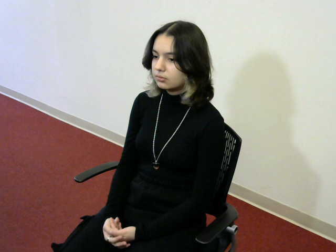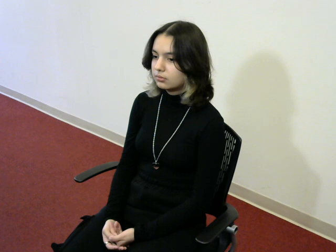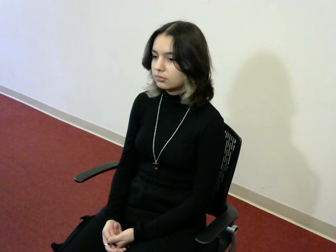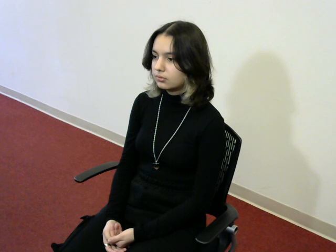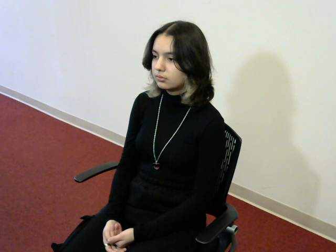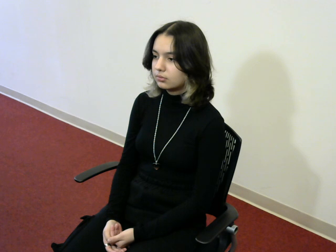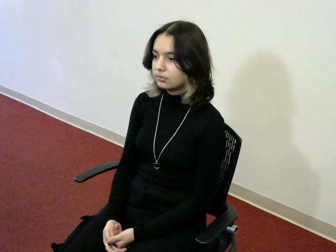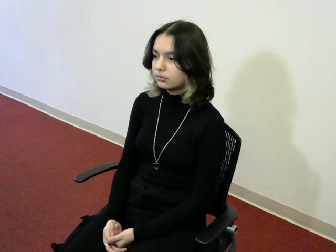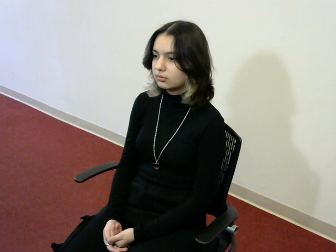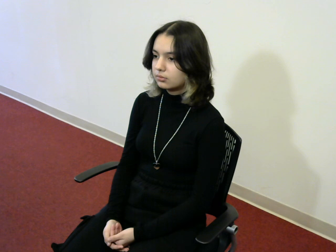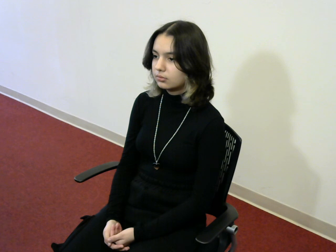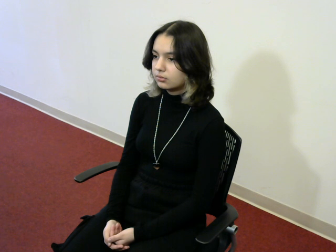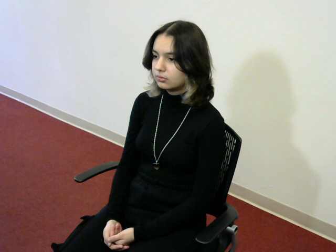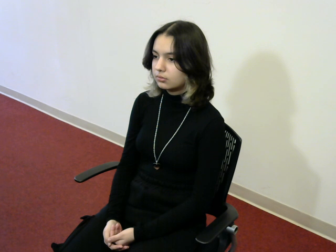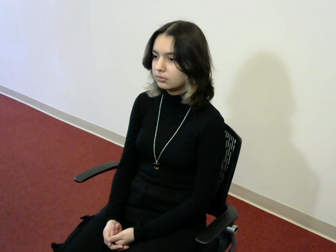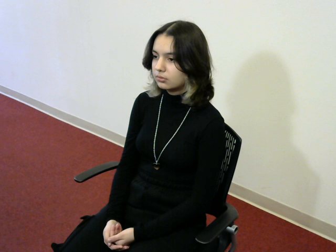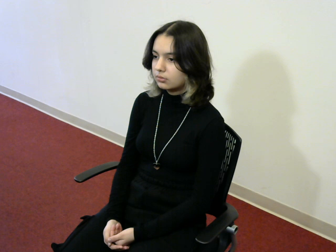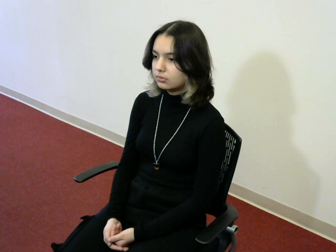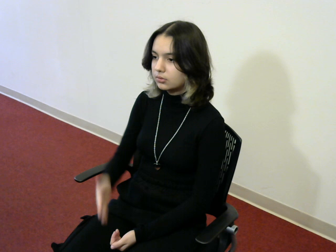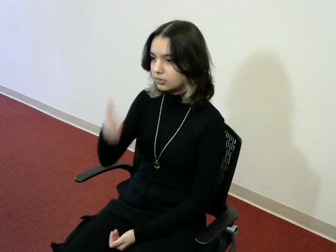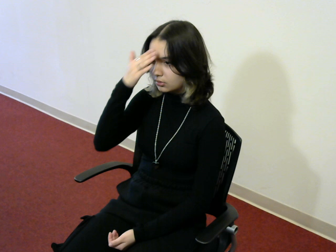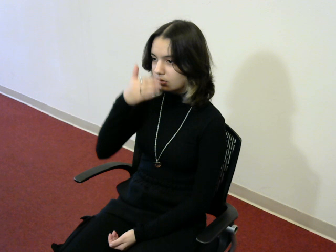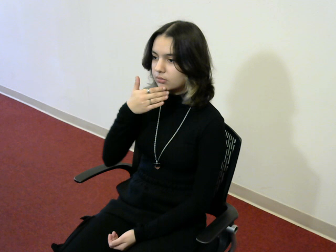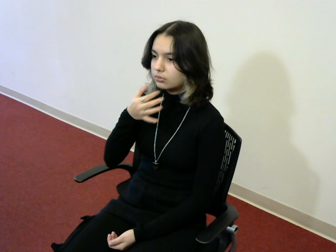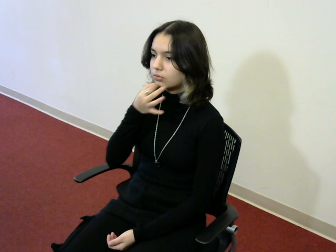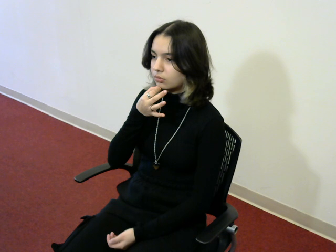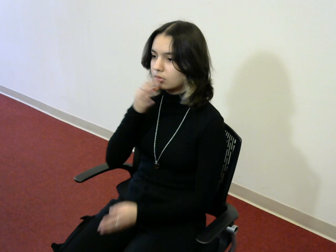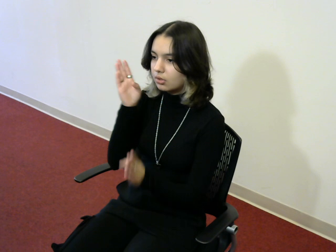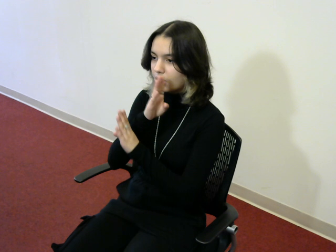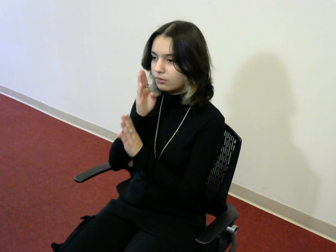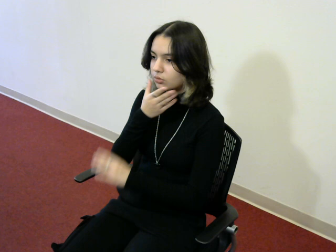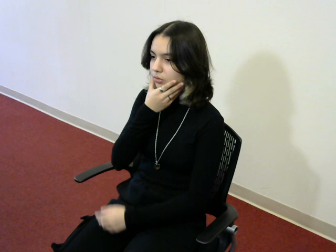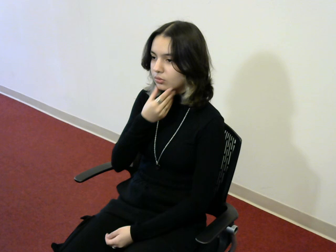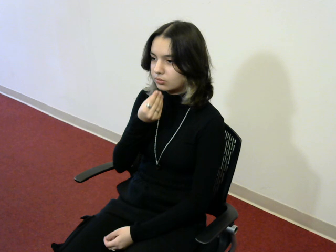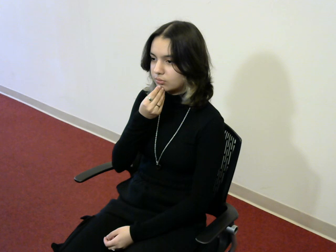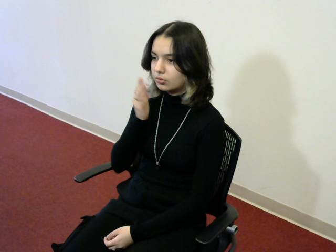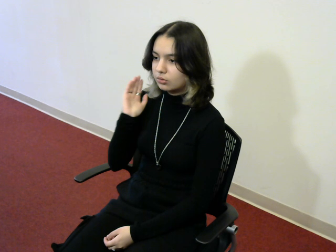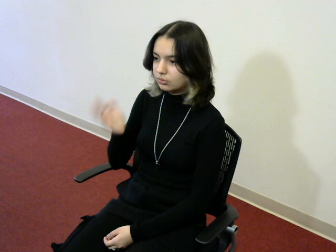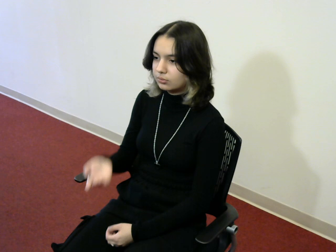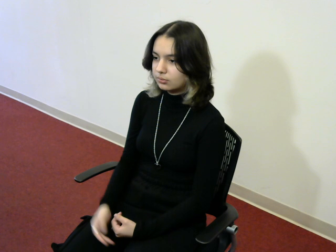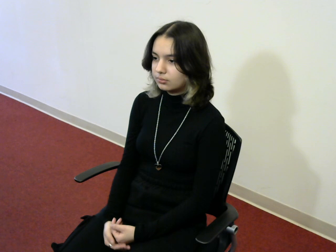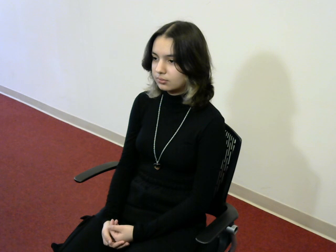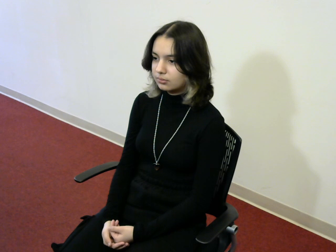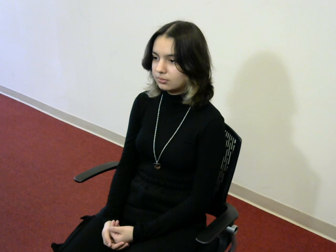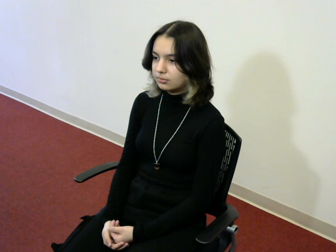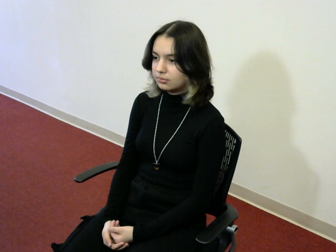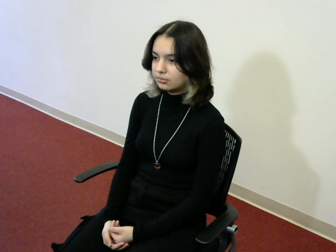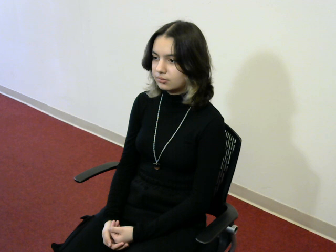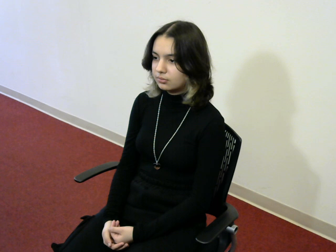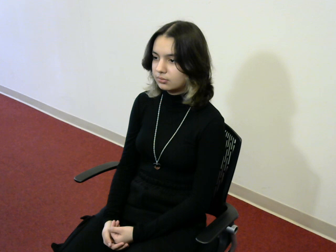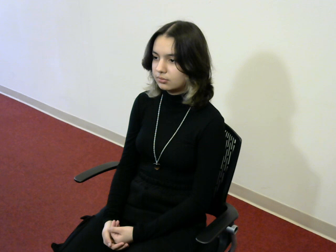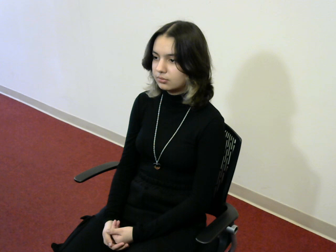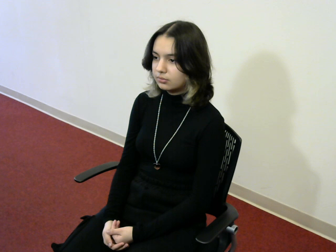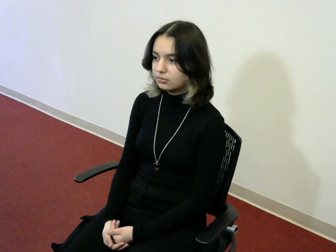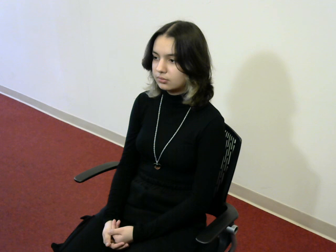Yazda havalar qəşəng olur